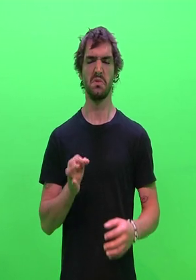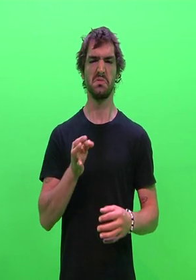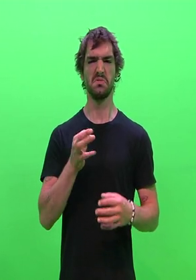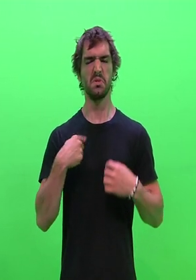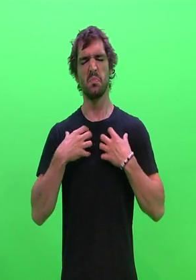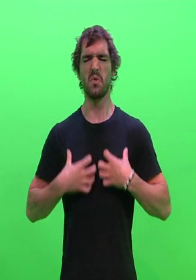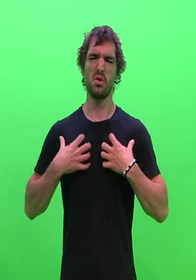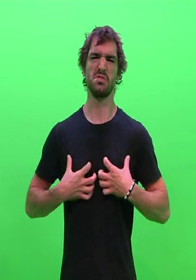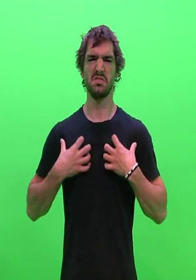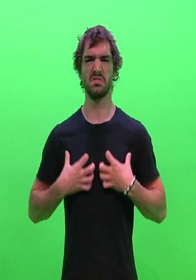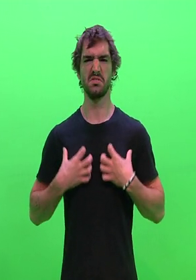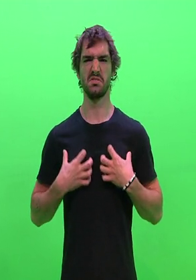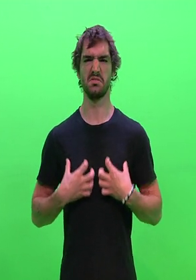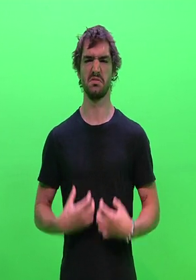Sí, aquí als pulmons.